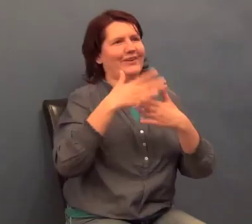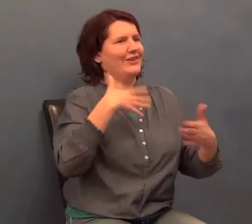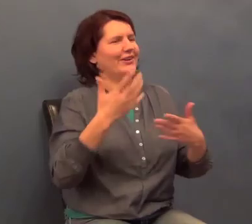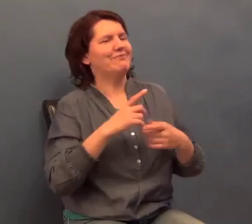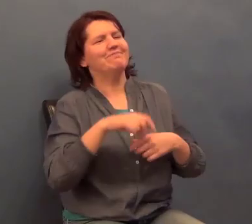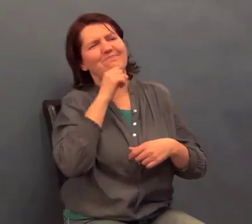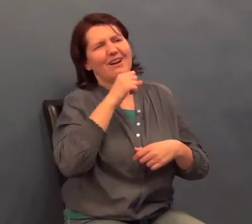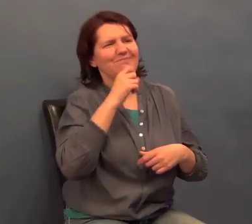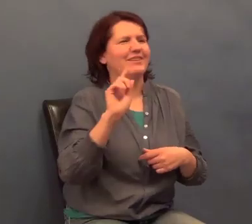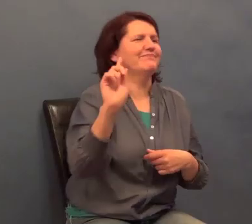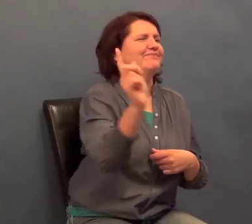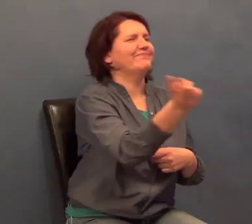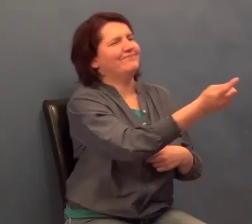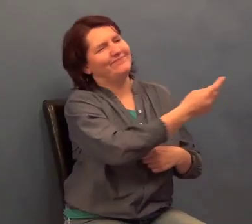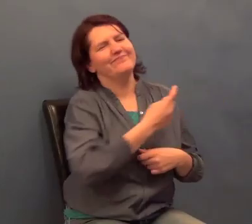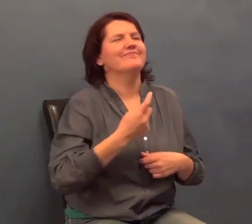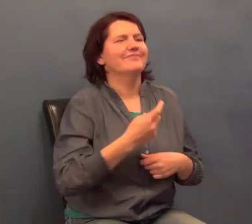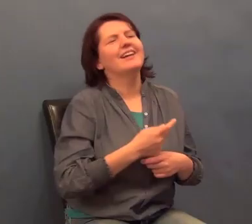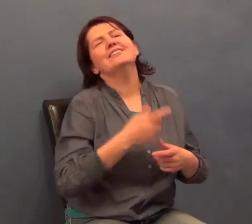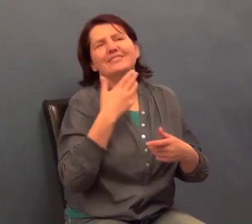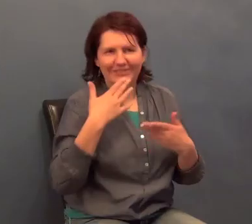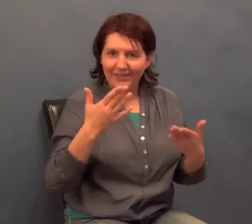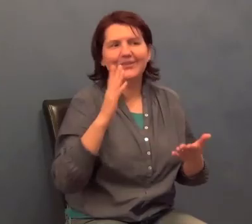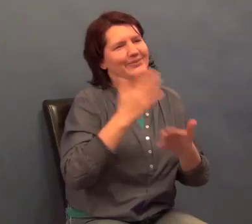Babcia podchodzi i dziękuje.